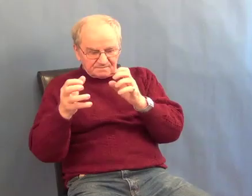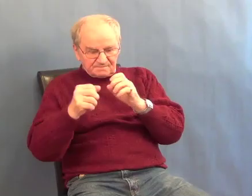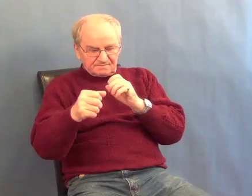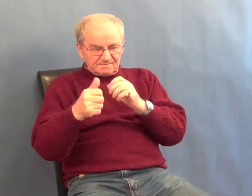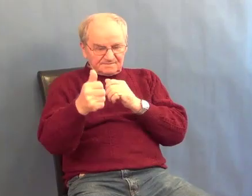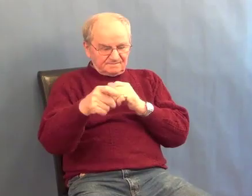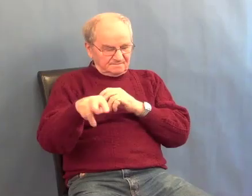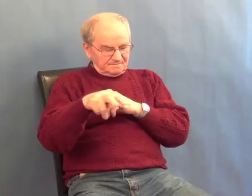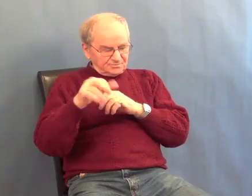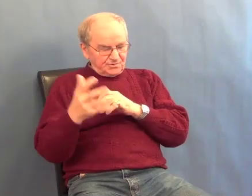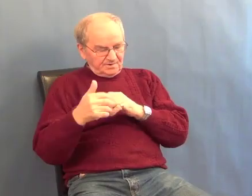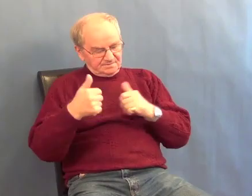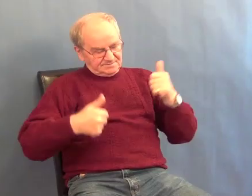Rywalizują ze sobą.